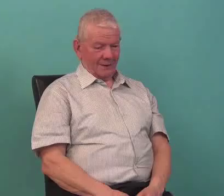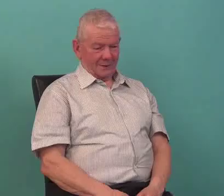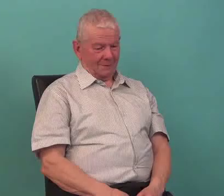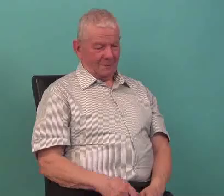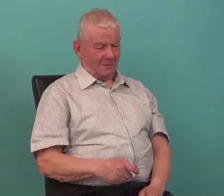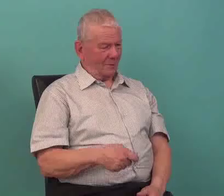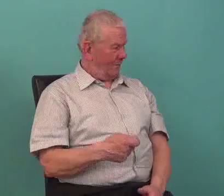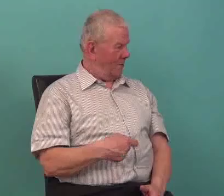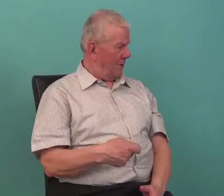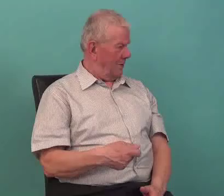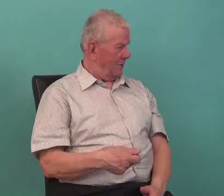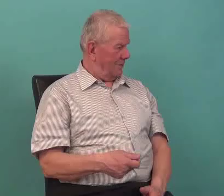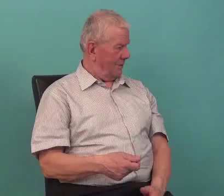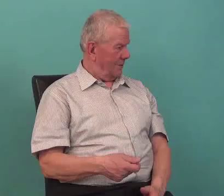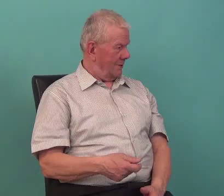Film?